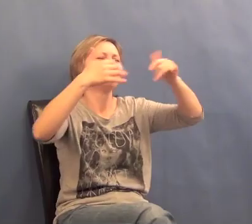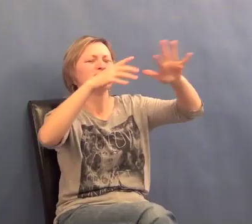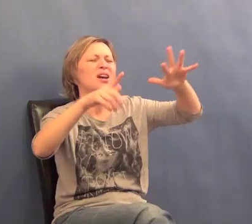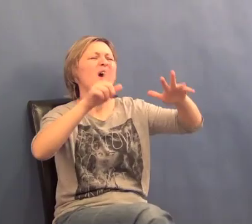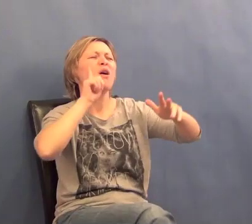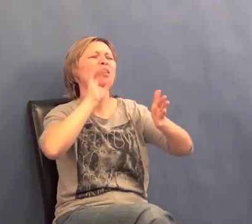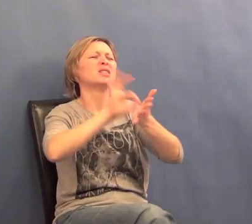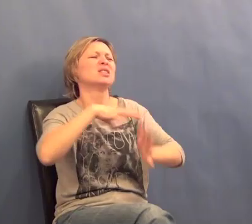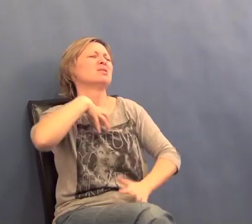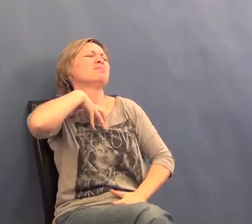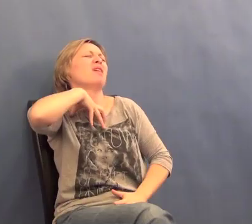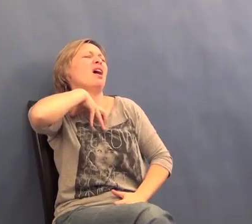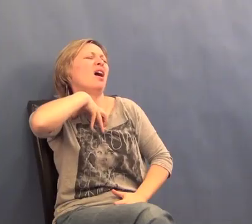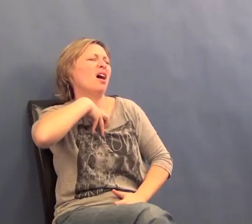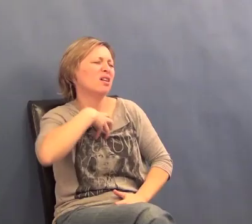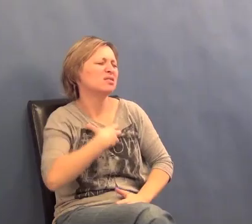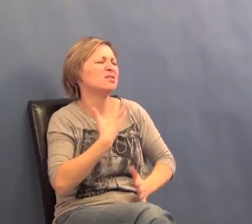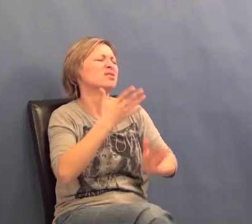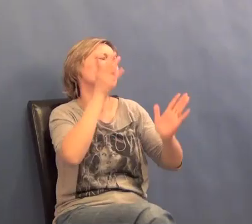A jeden chłopak akurat jest bardzo zmęczony i chce spać.